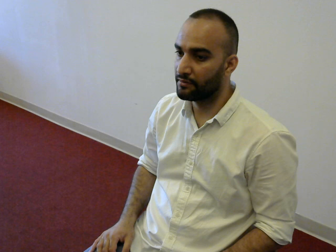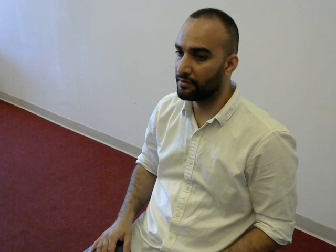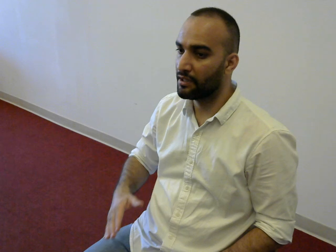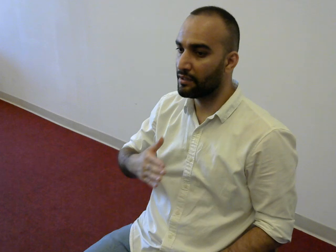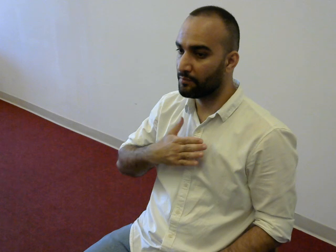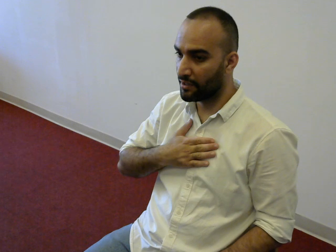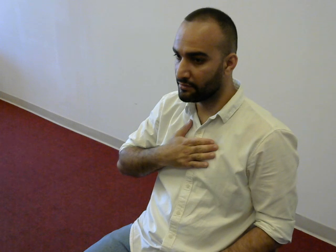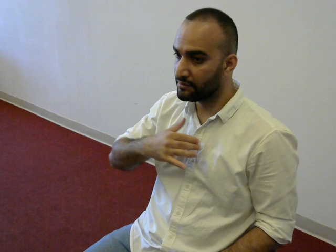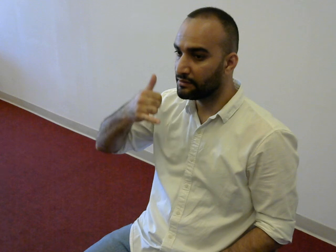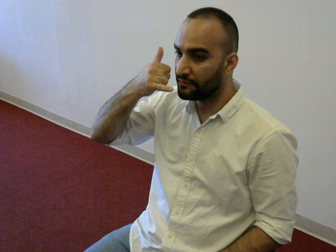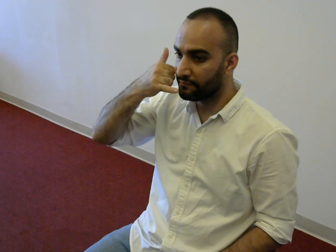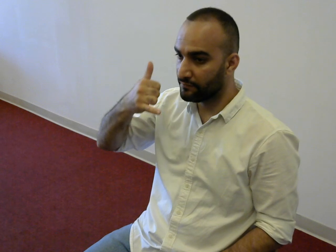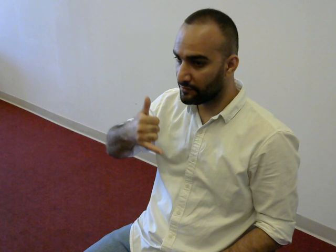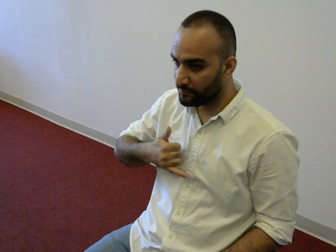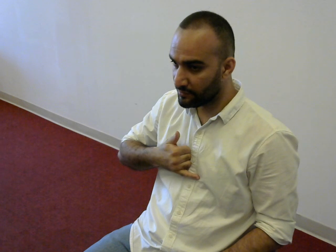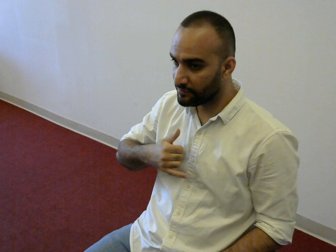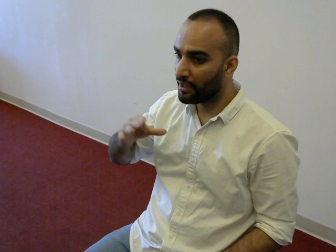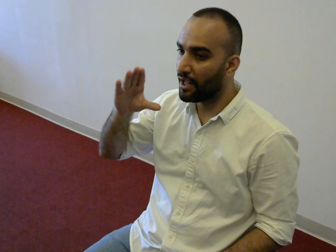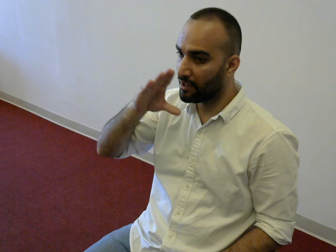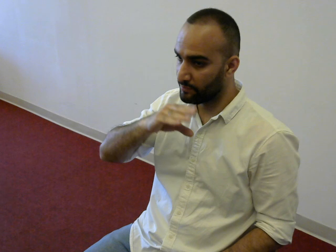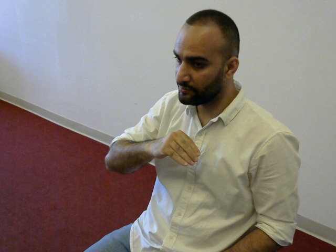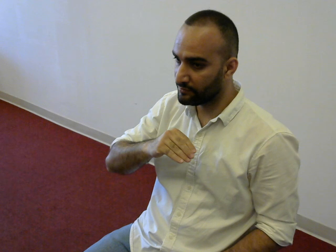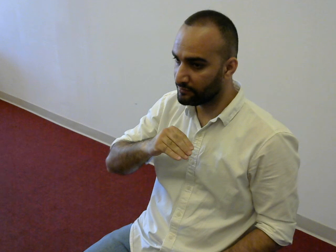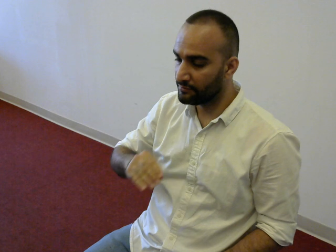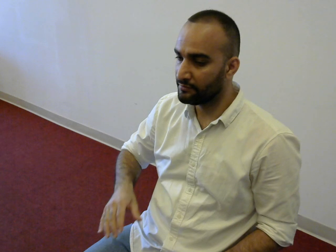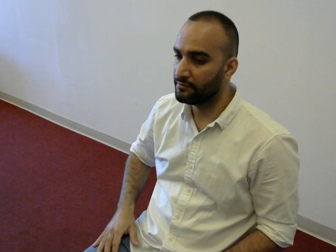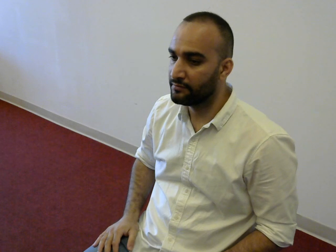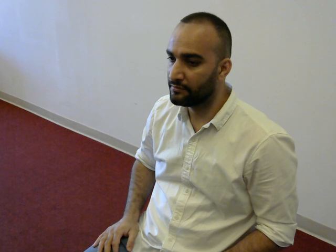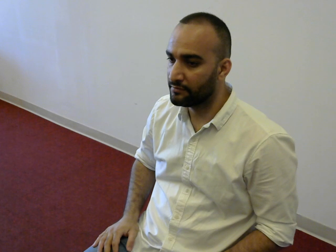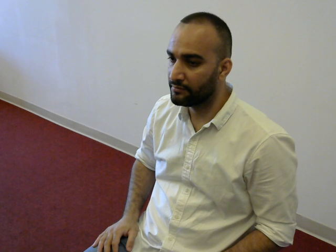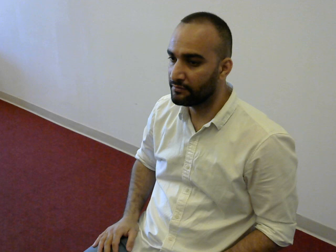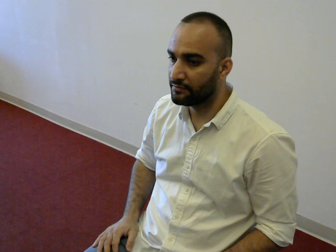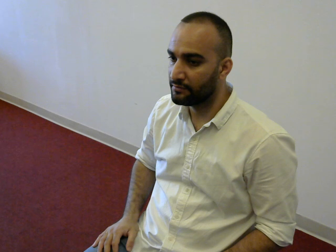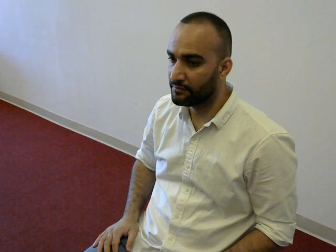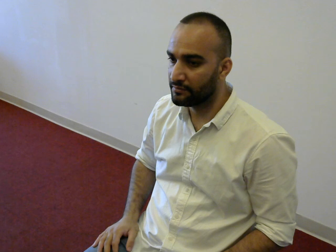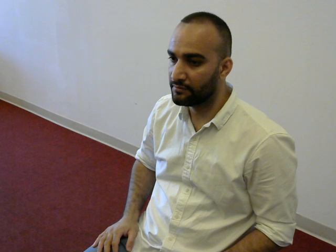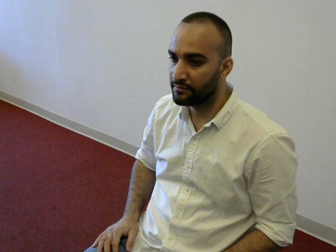Mən zəng edə bilərəmmi?